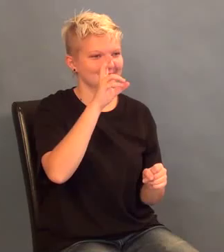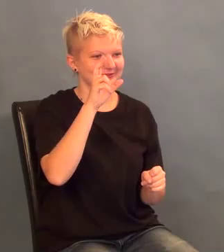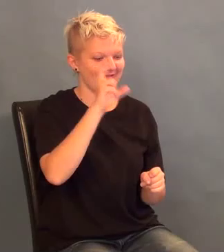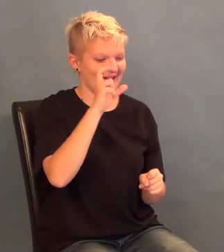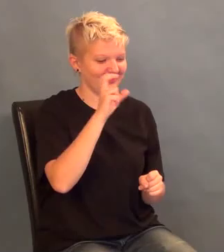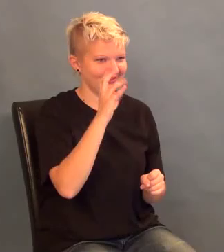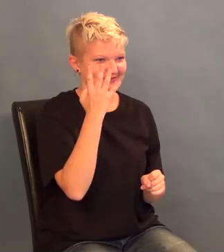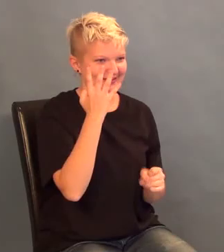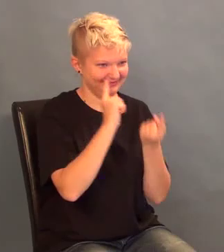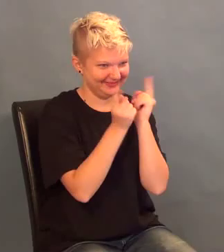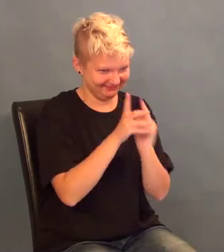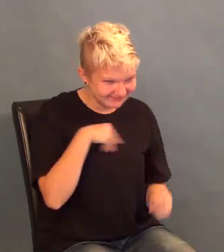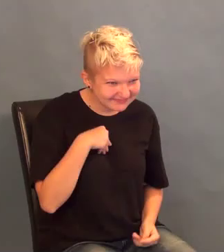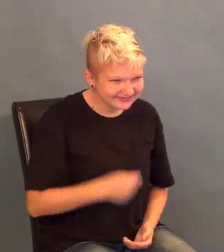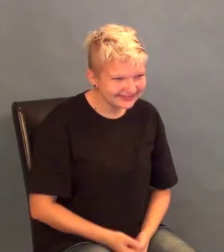W czwartek, piątego możemy się spotkać?